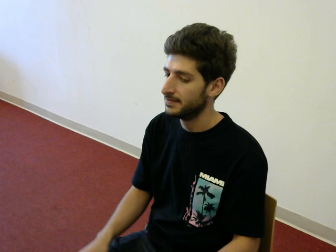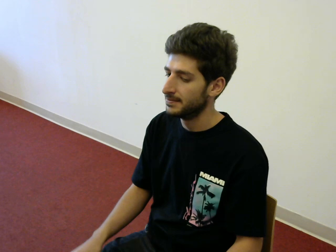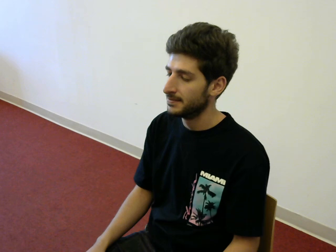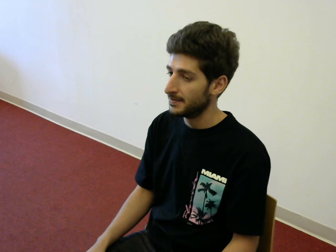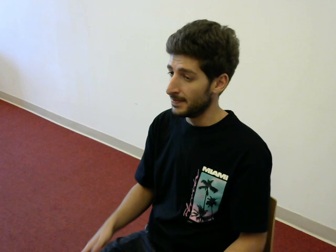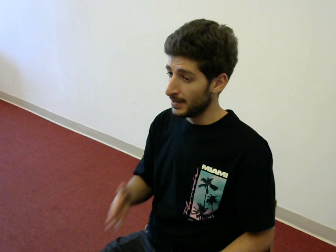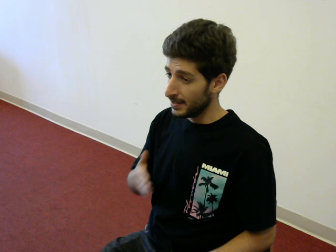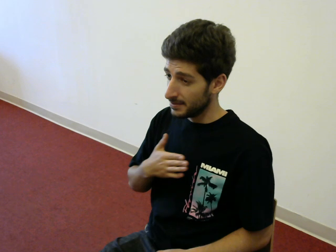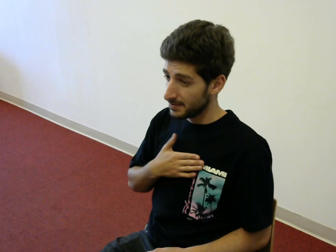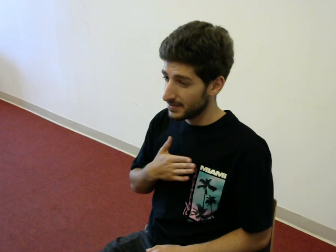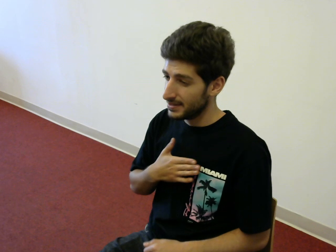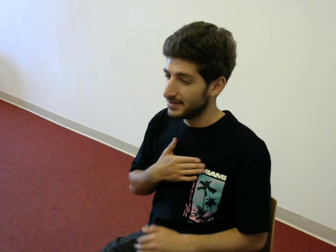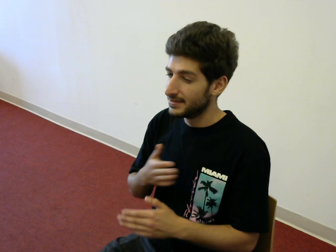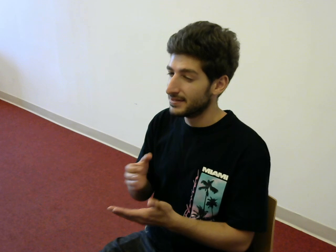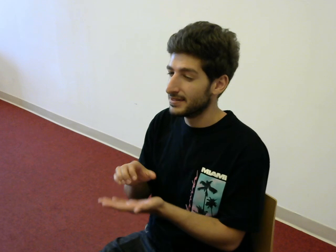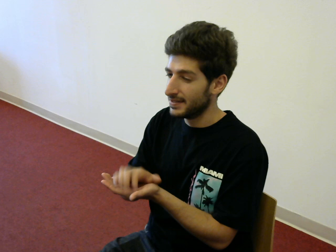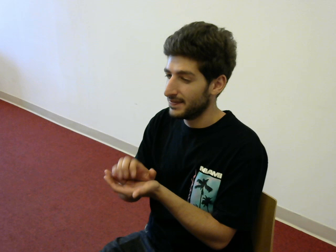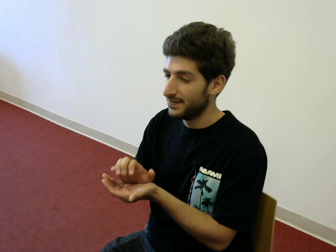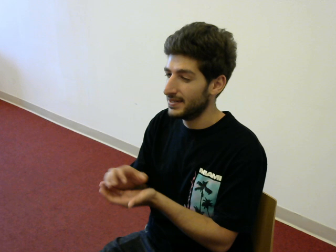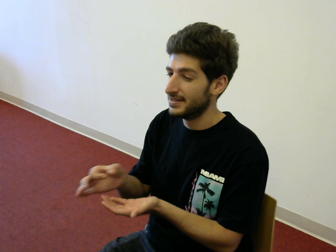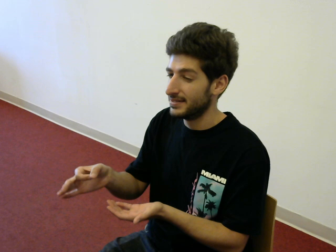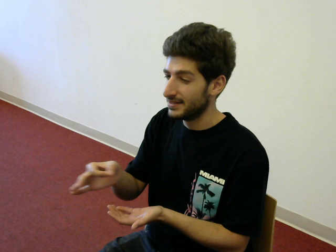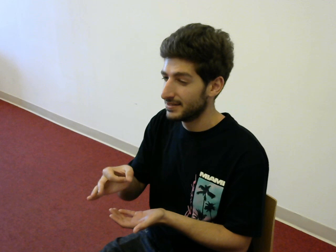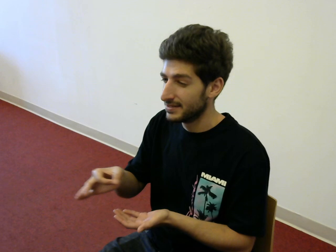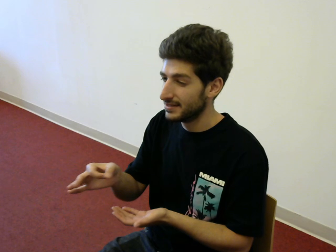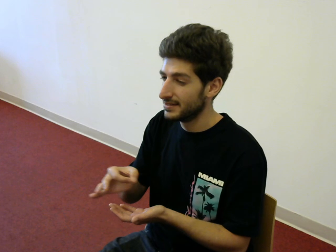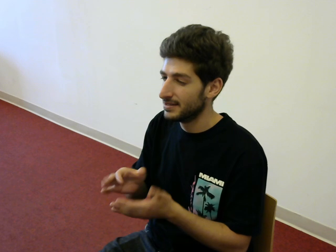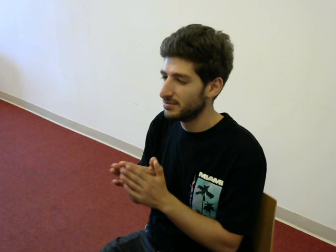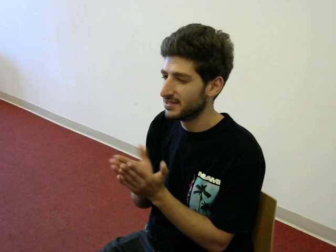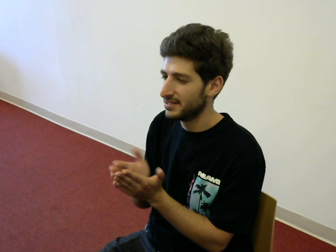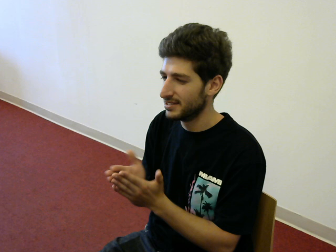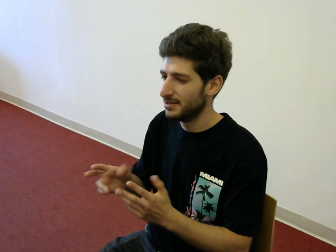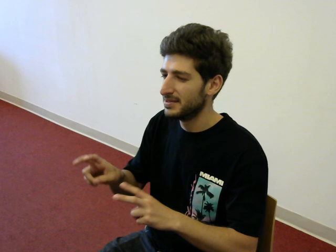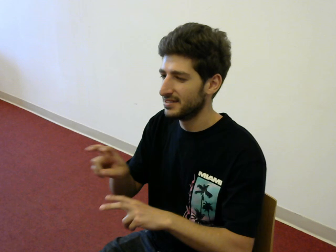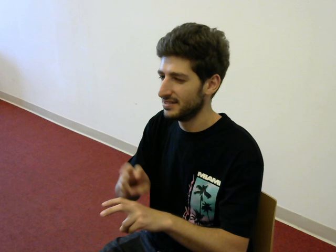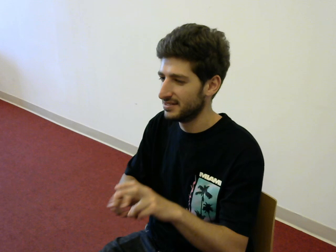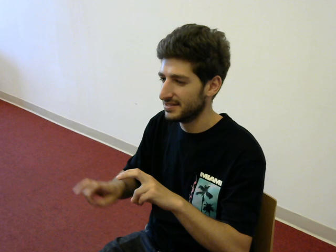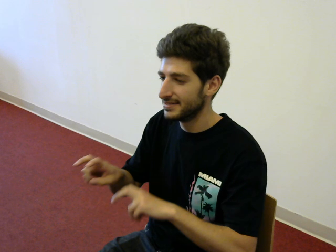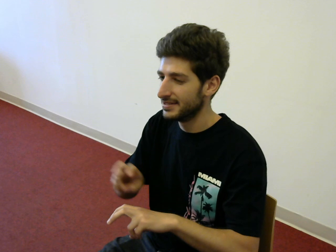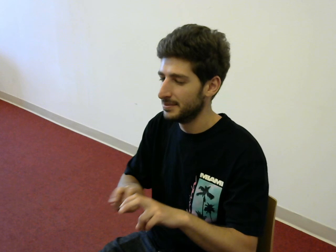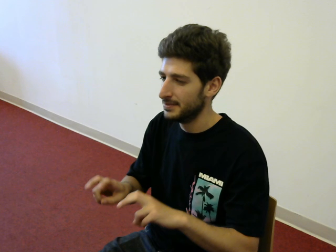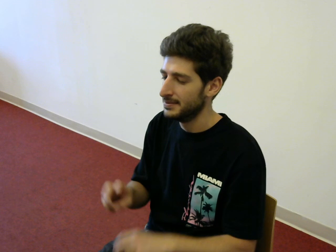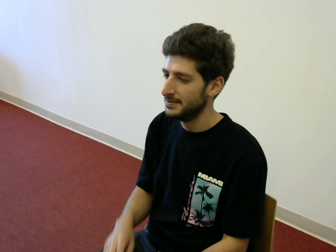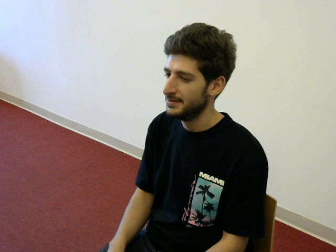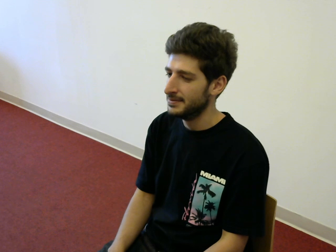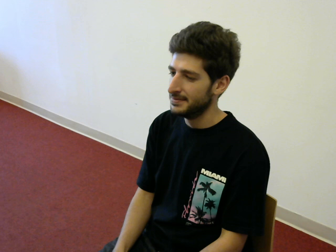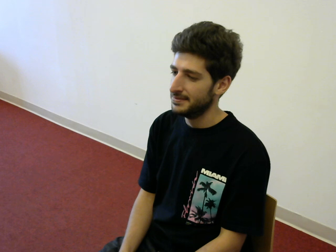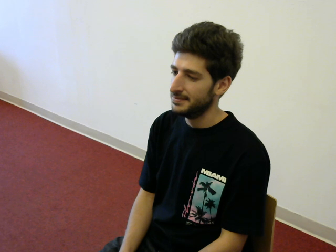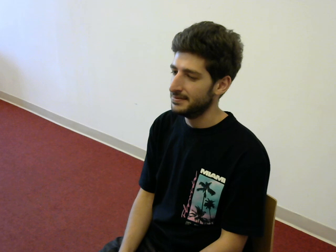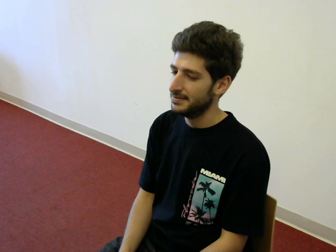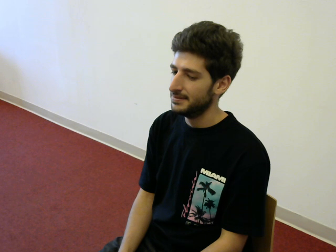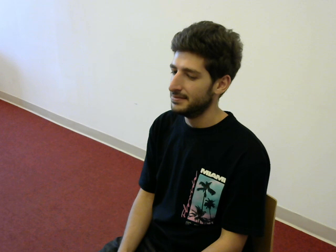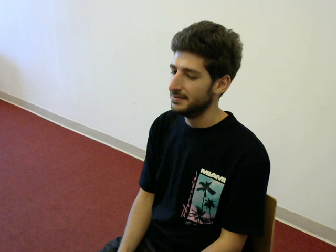Mən "Dəfinələr Adası" kitabını axtarıram